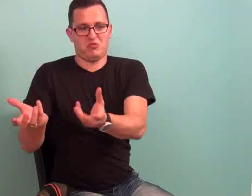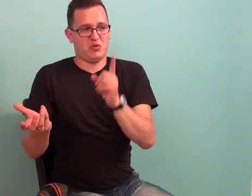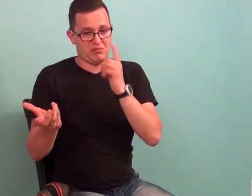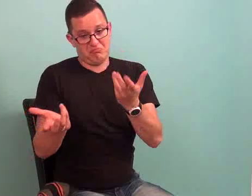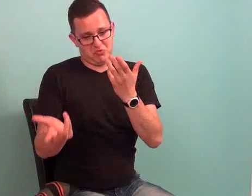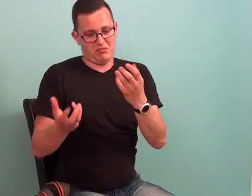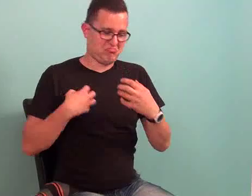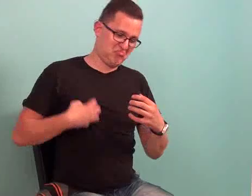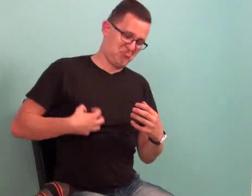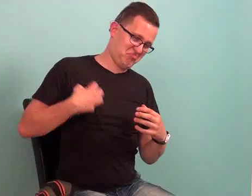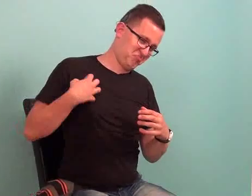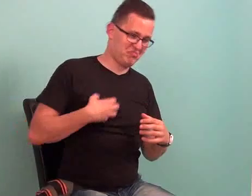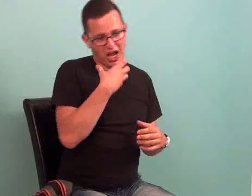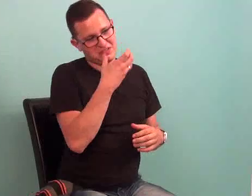A oni podziękowali, wytarli gruszki o koszulę i jedli je.